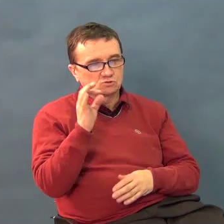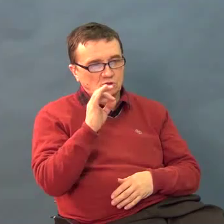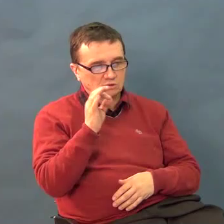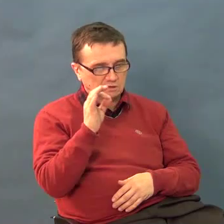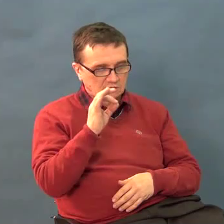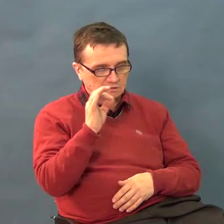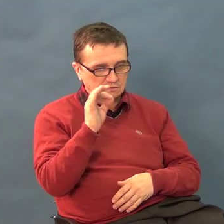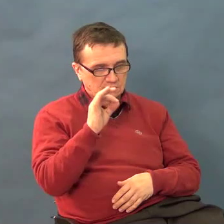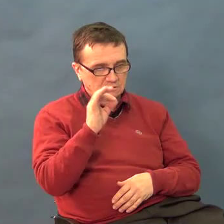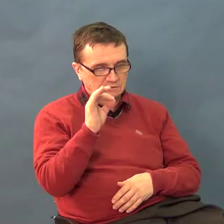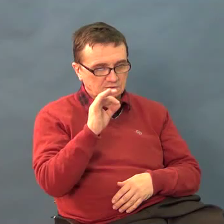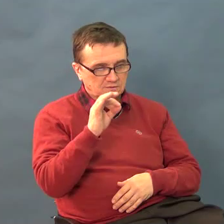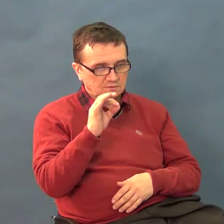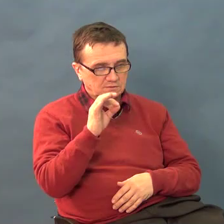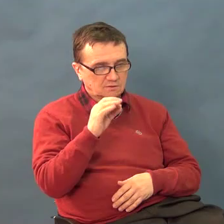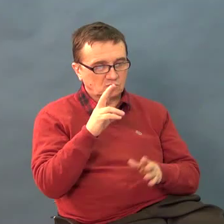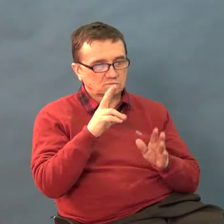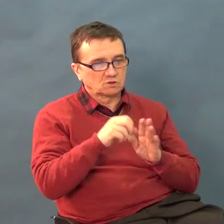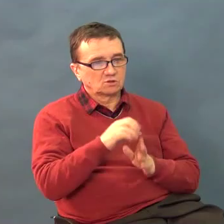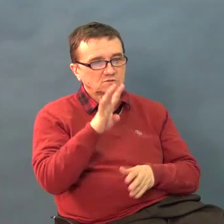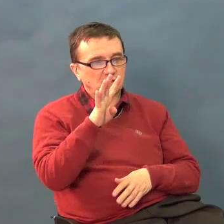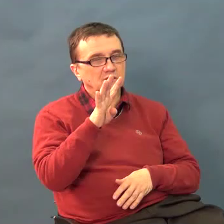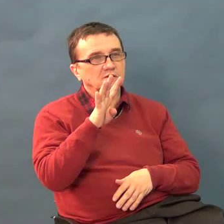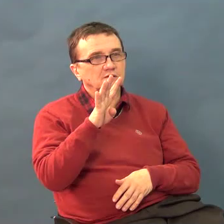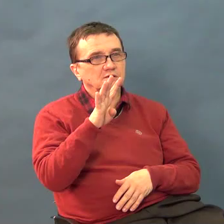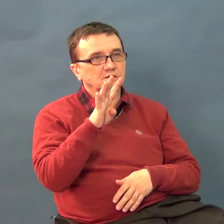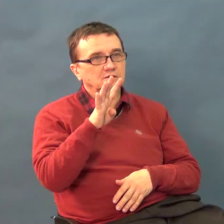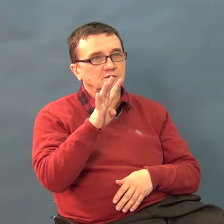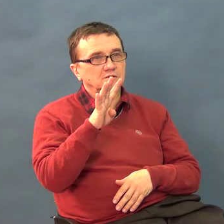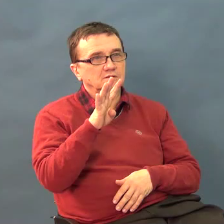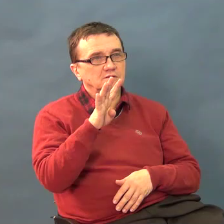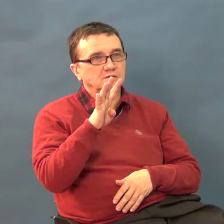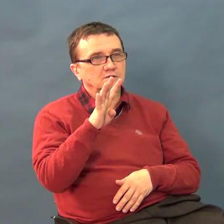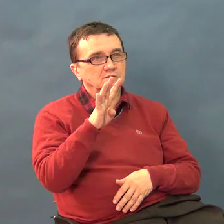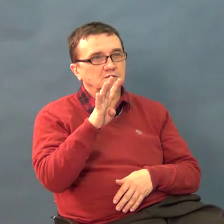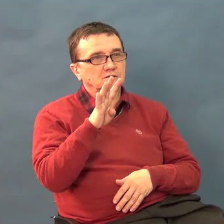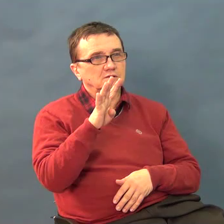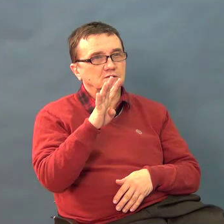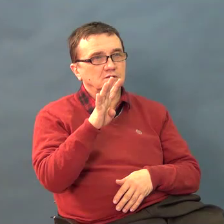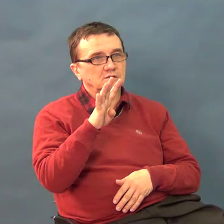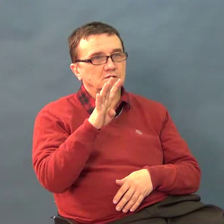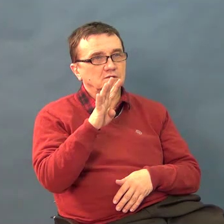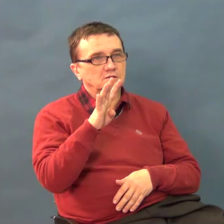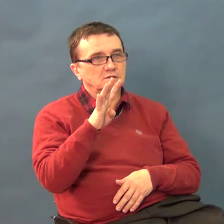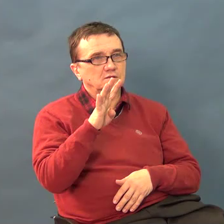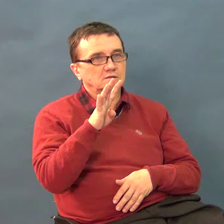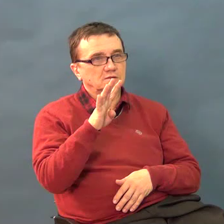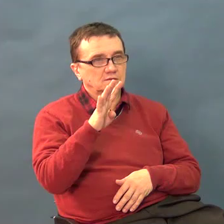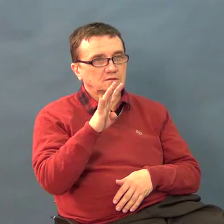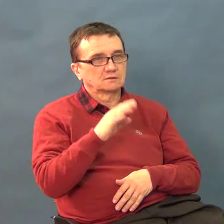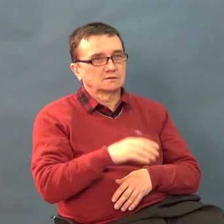Środa od ósmej do czwartej.